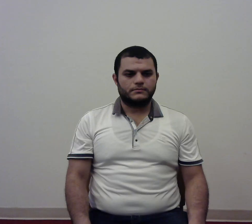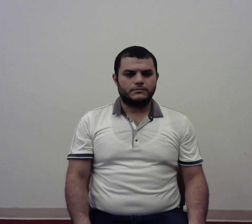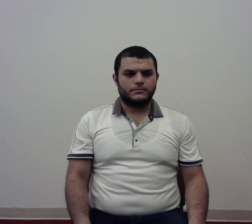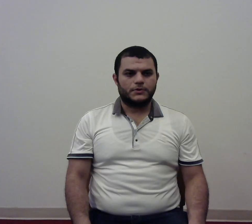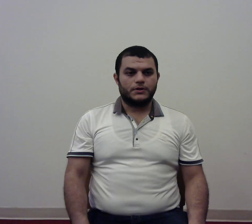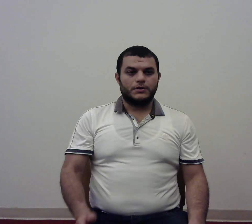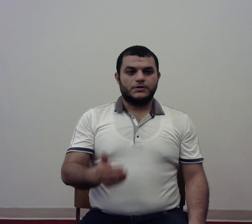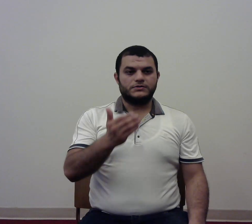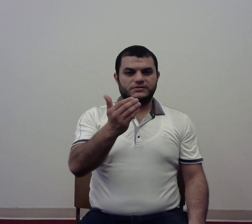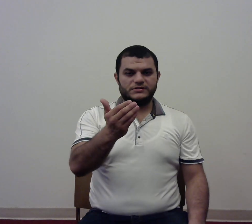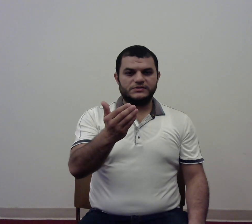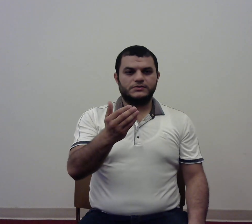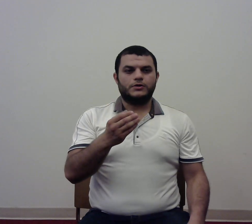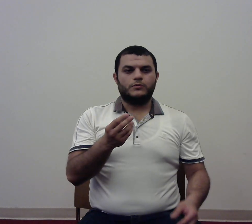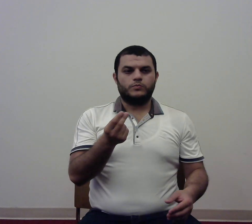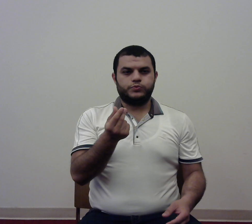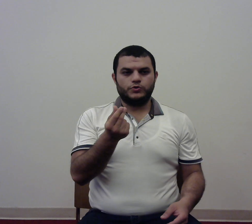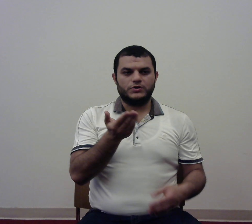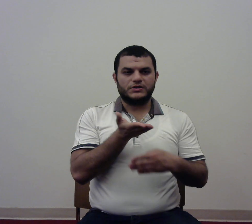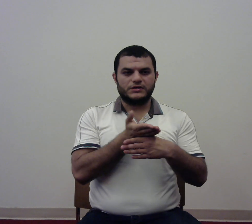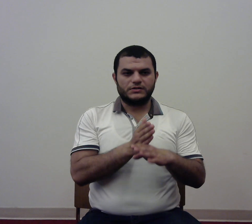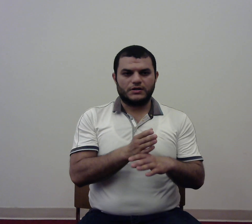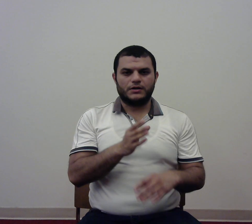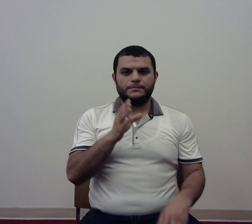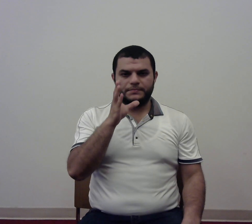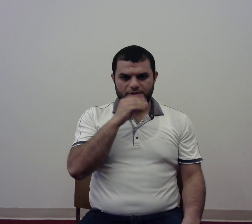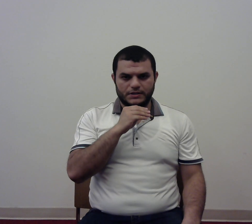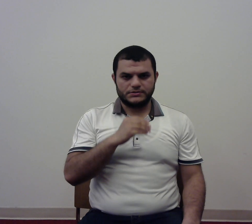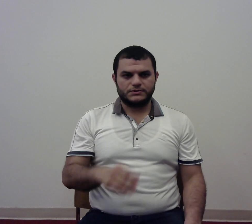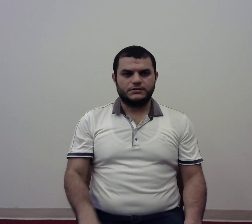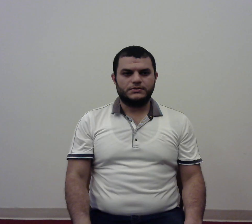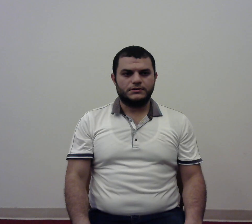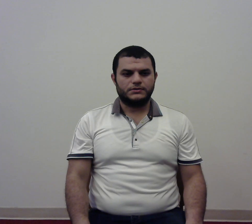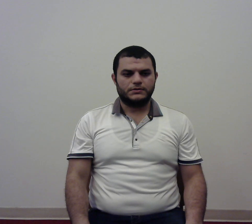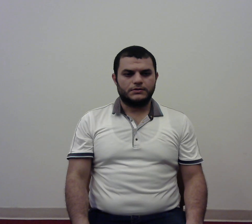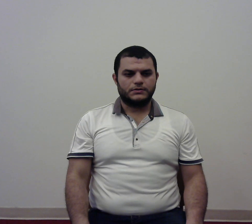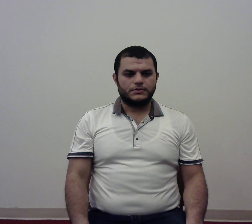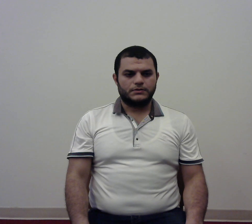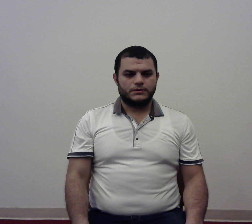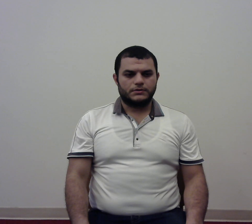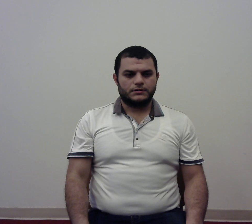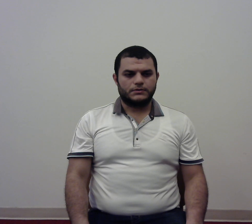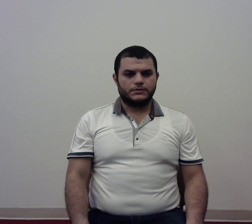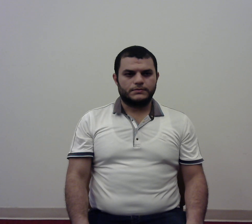Siz pulu xırdalaya bilərsinizmi?